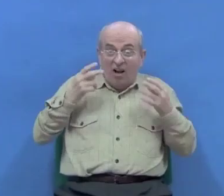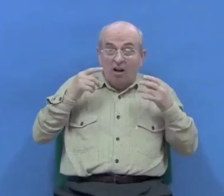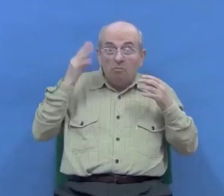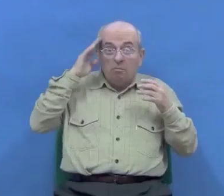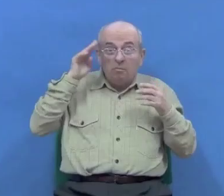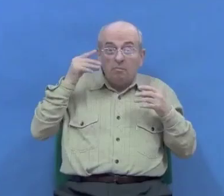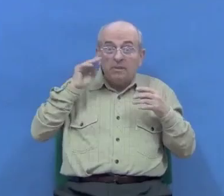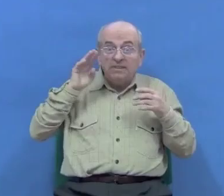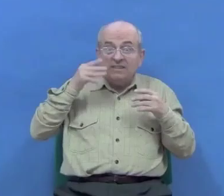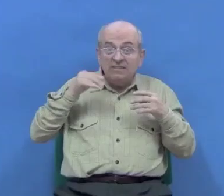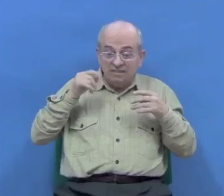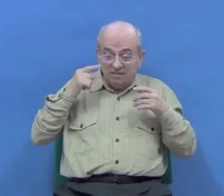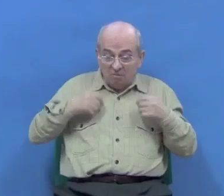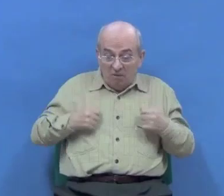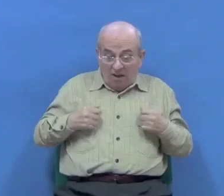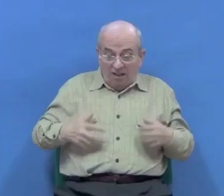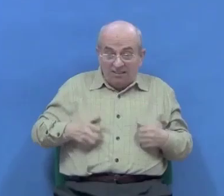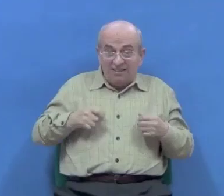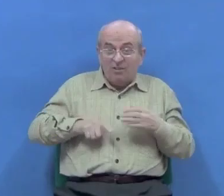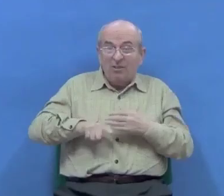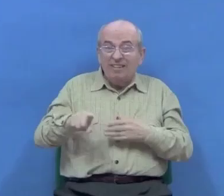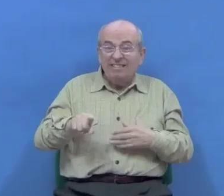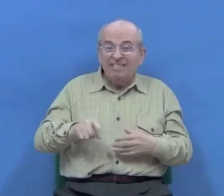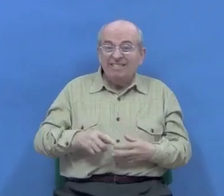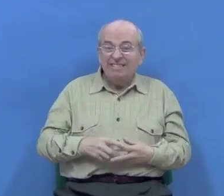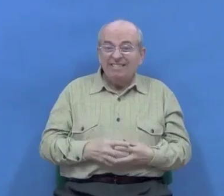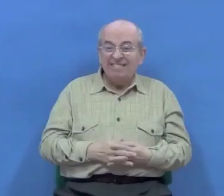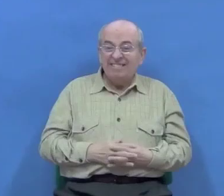Miś się przestraszył i uciekł.